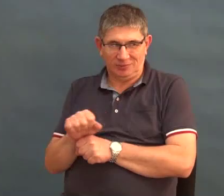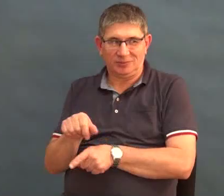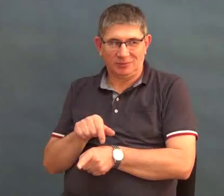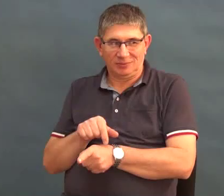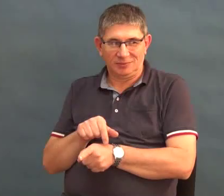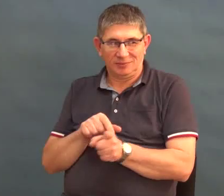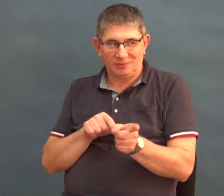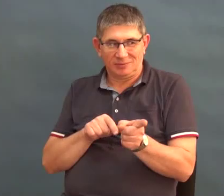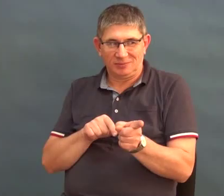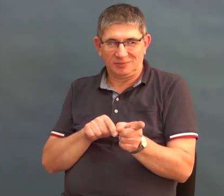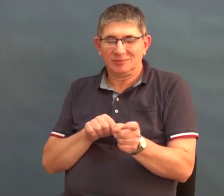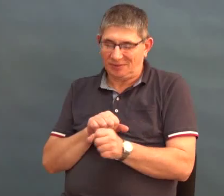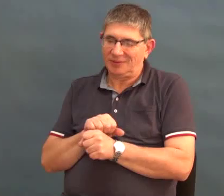Jest?